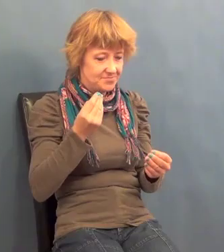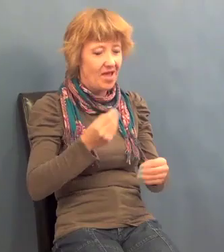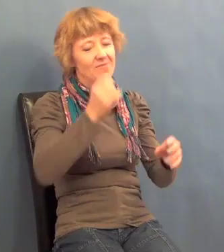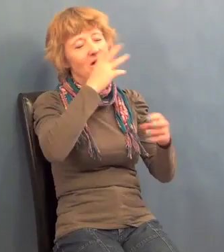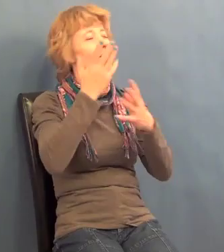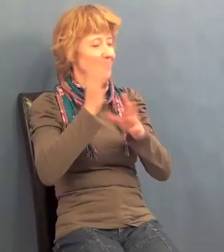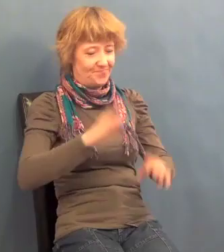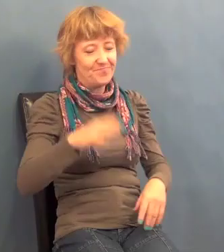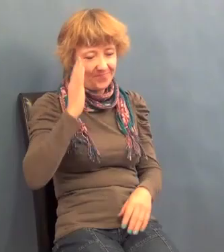Tak, już wiem.